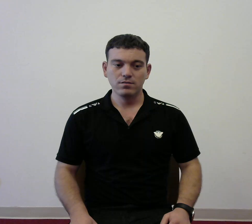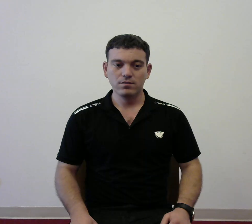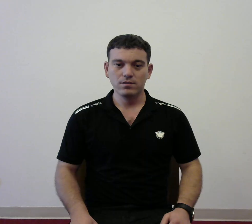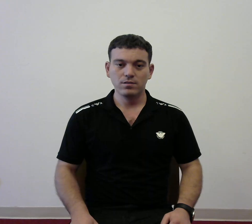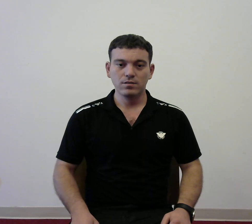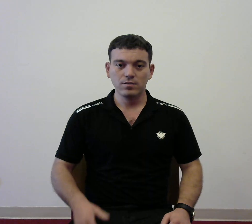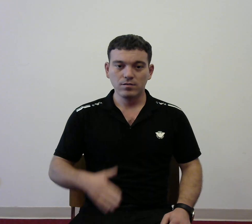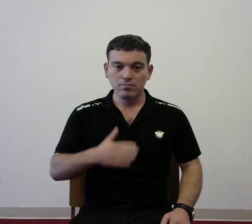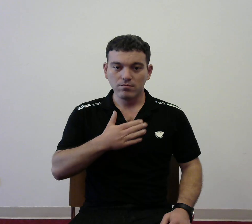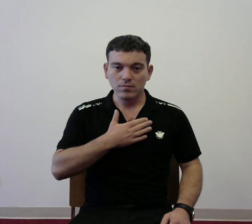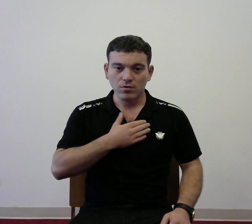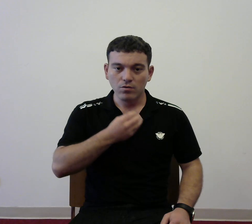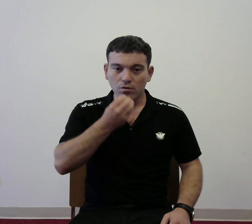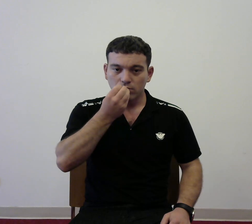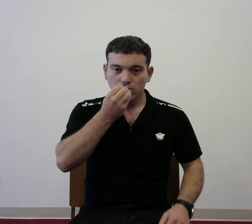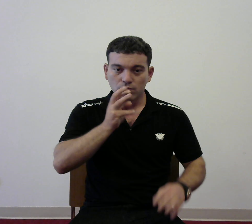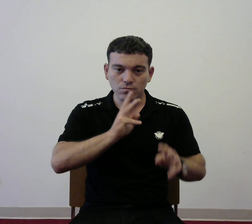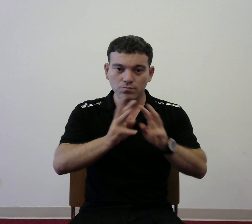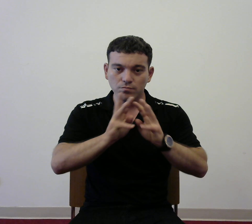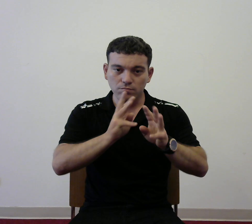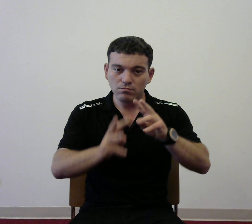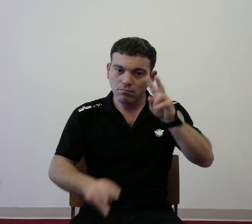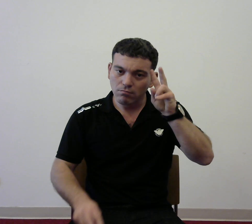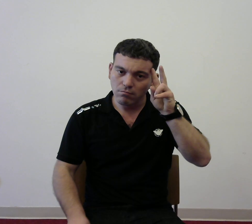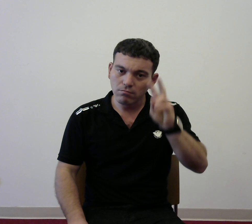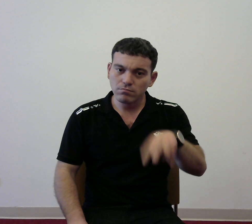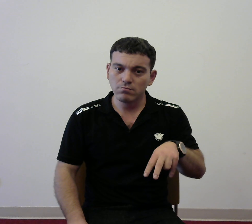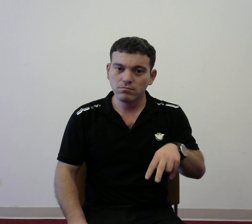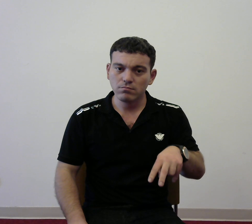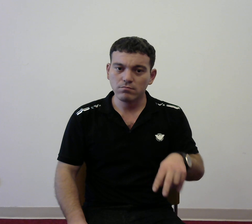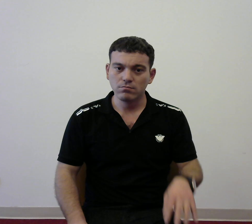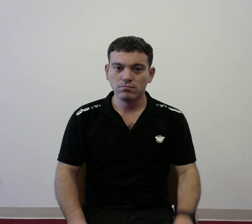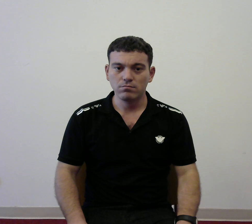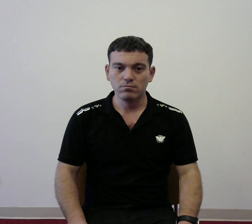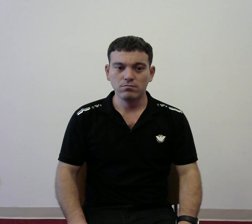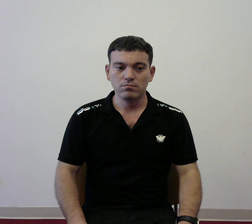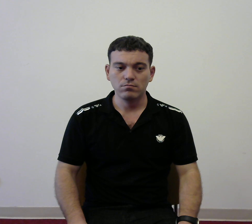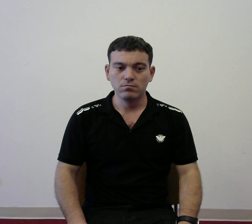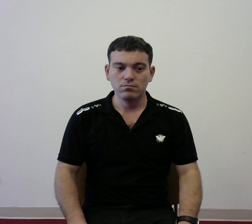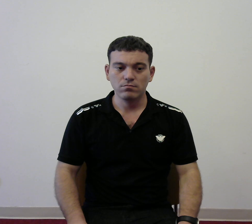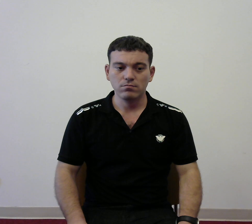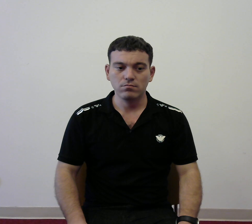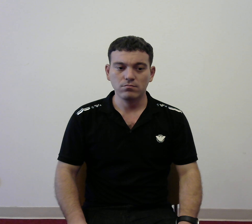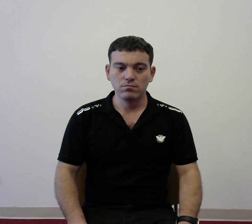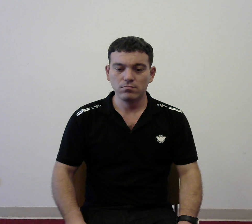Mən yemək bişirməyi bacarmıram